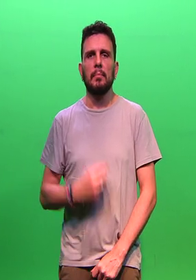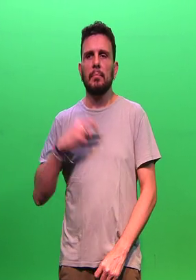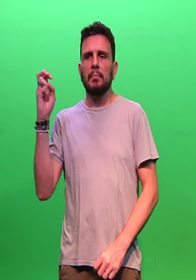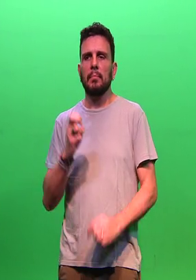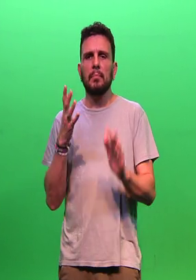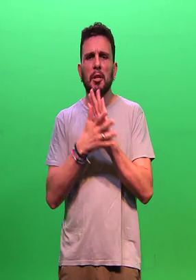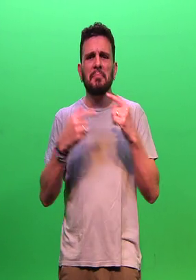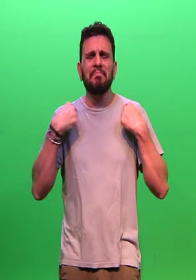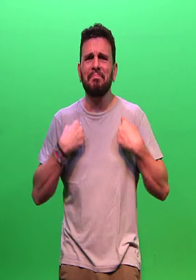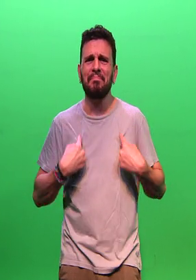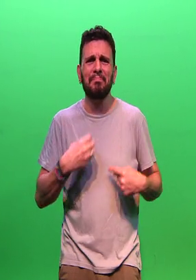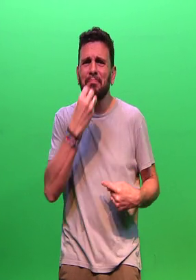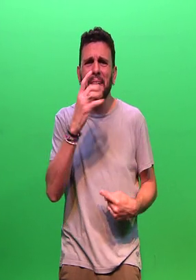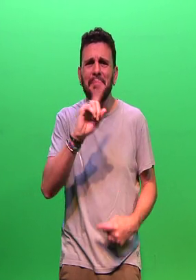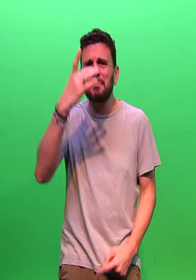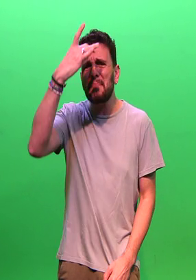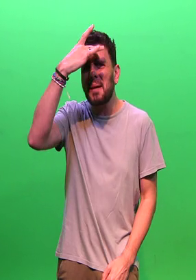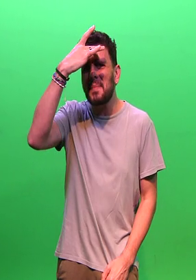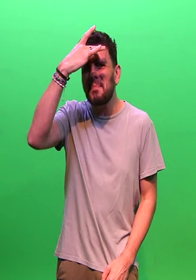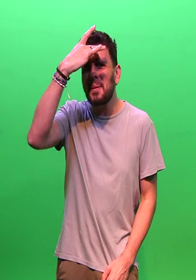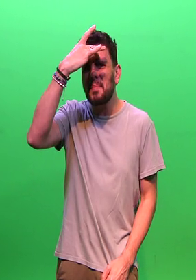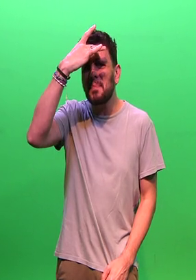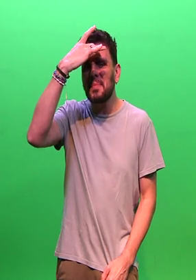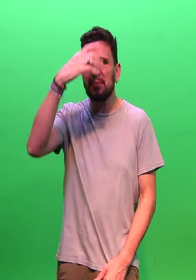Vinc perquè no em trobo bé, em fa mal el cap.